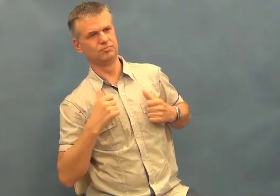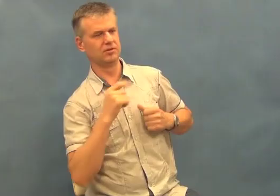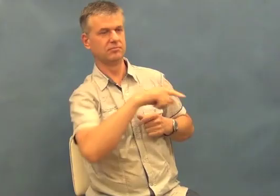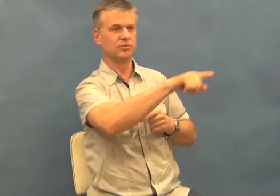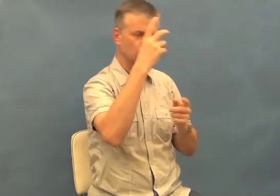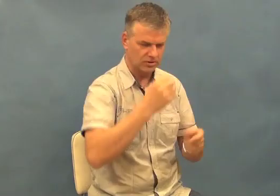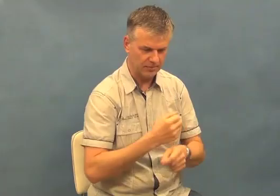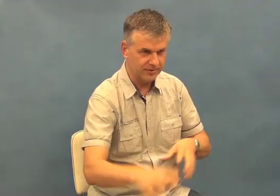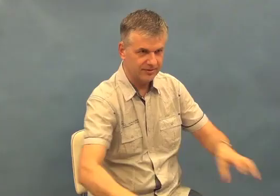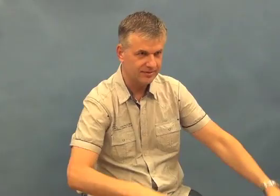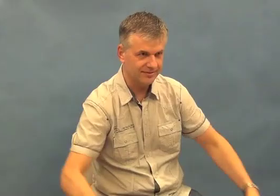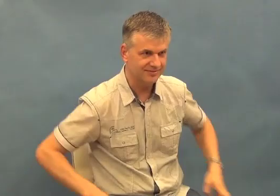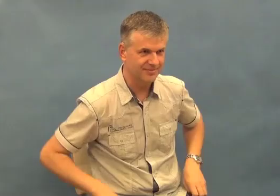Mały poszedł pozbierać kamienie do kieszeni.